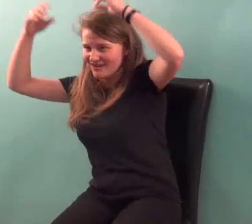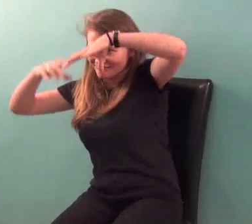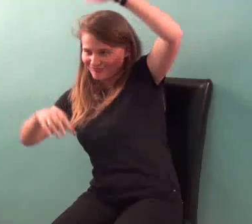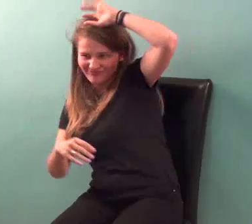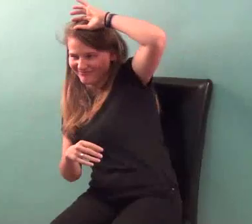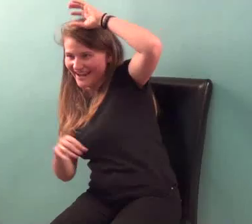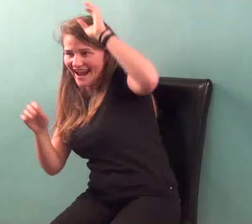Coś jest na głowie kota.